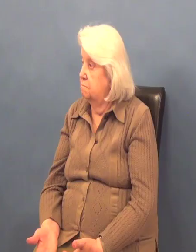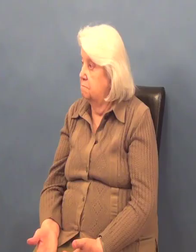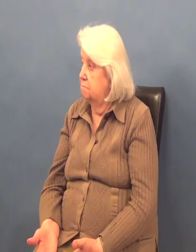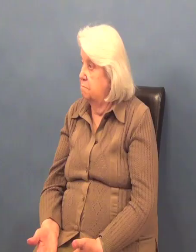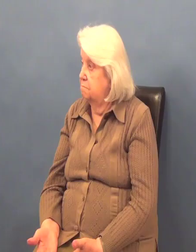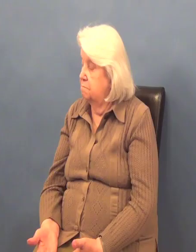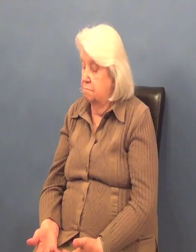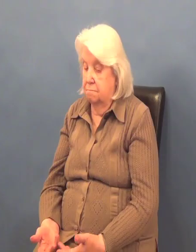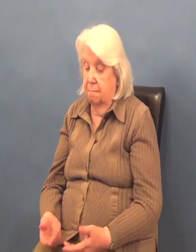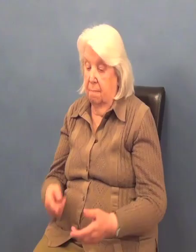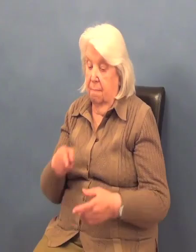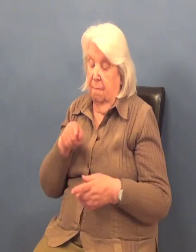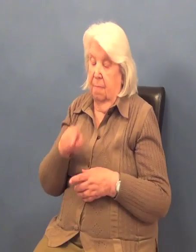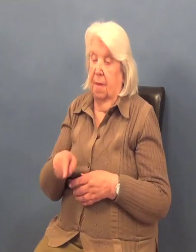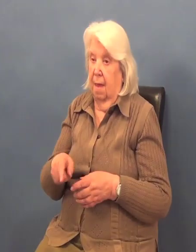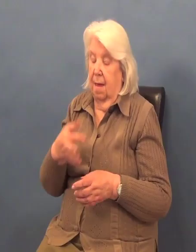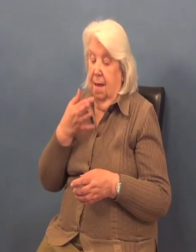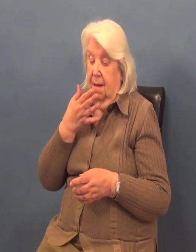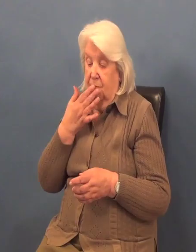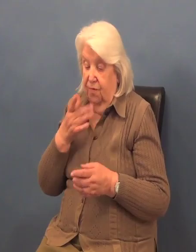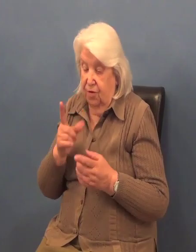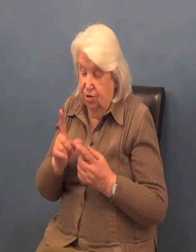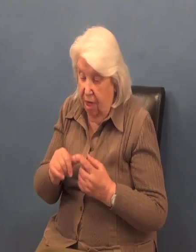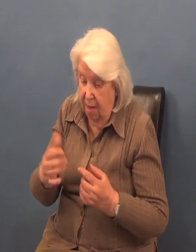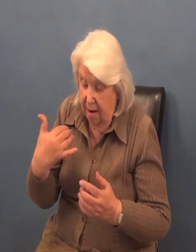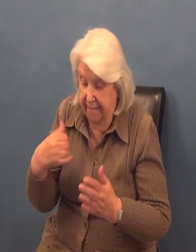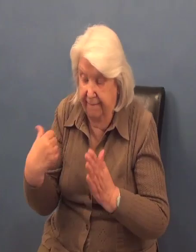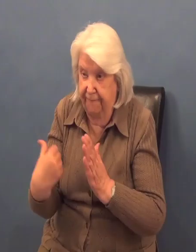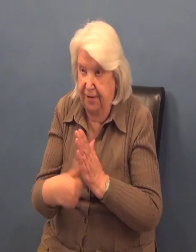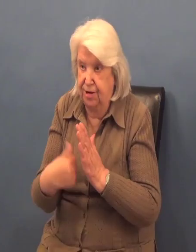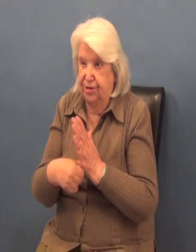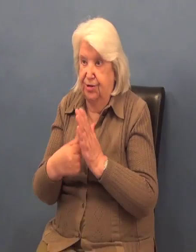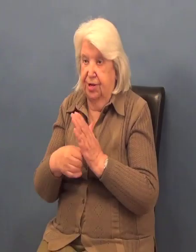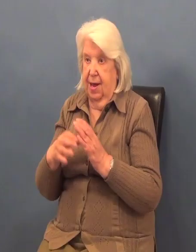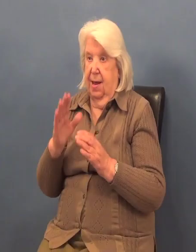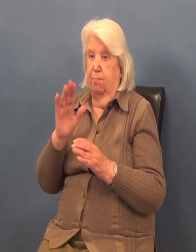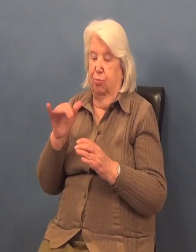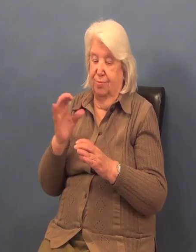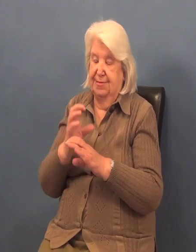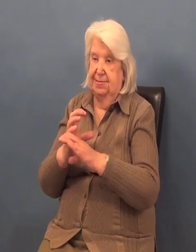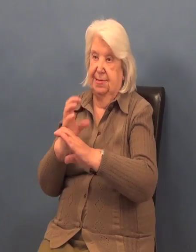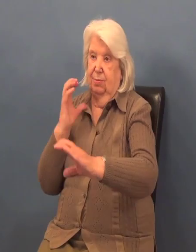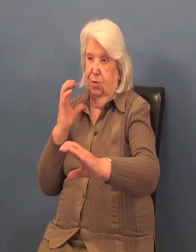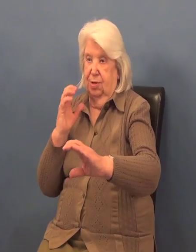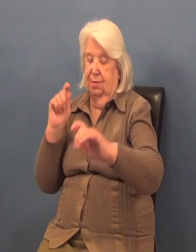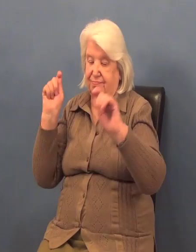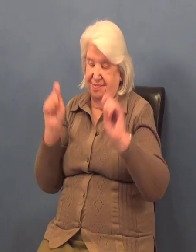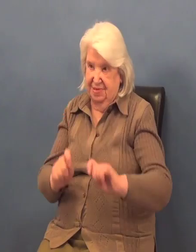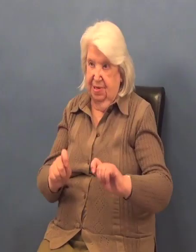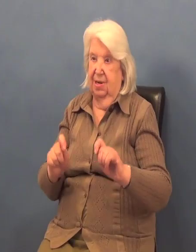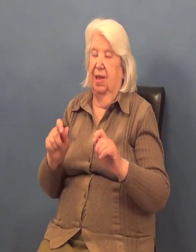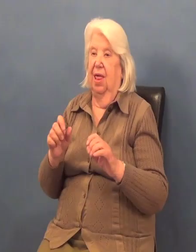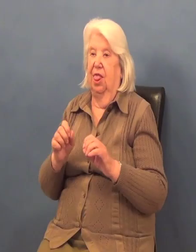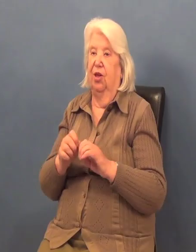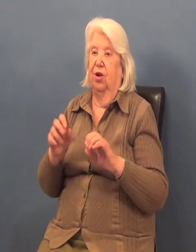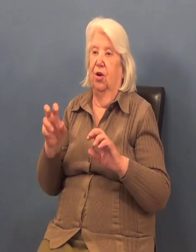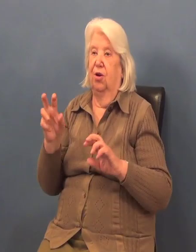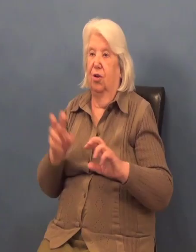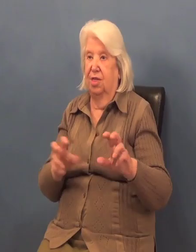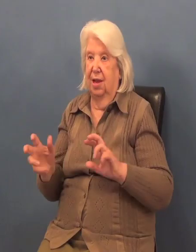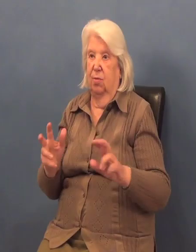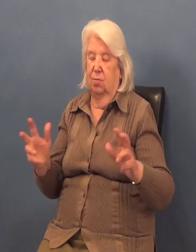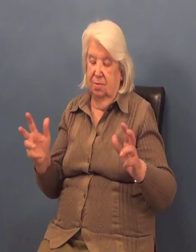Tu jest mowa o tym, że kiedyś była wycieczka busem. Turyści przyjechali do hotelu, aby wypocząć.